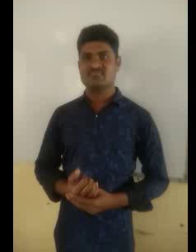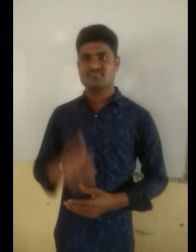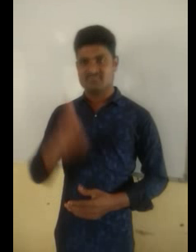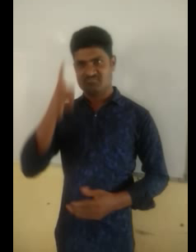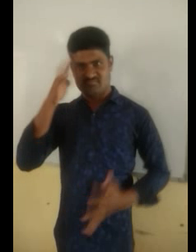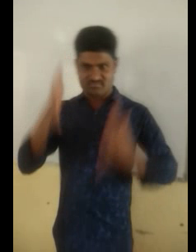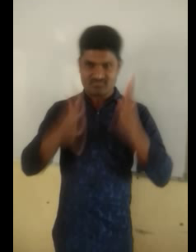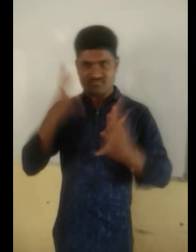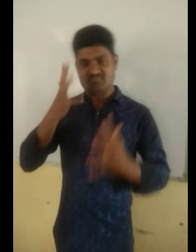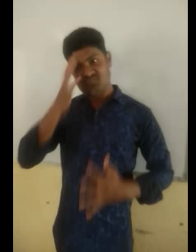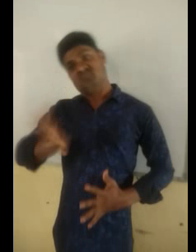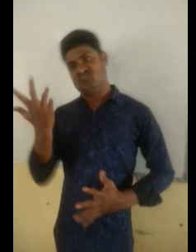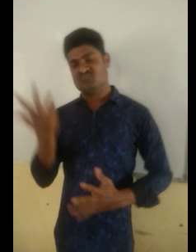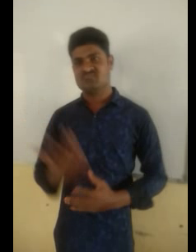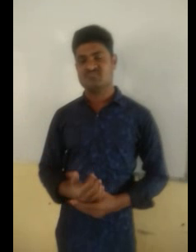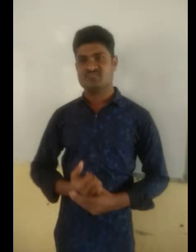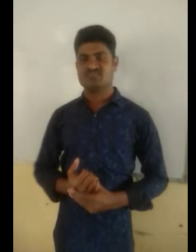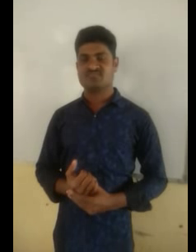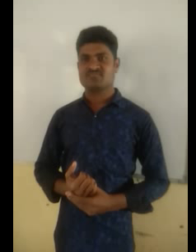you do anything, i do not care